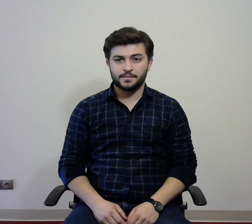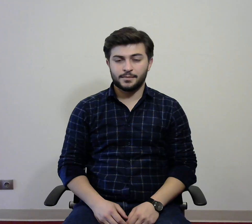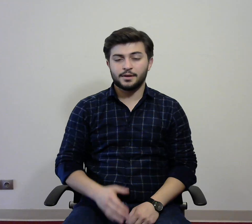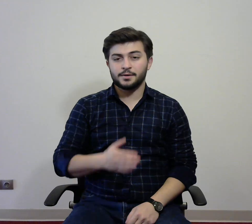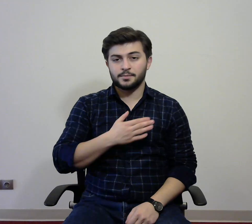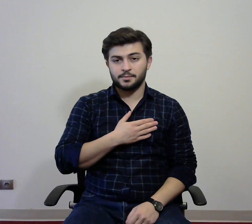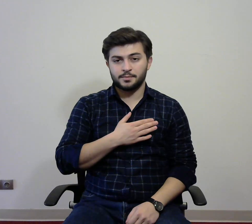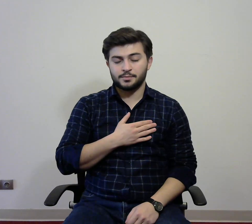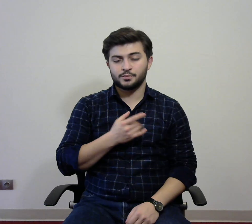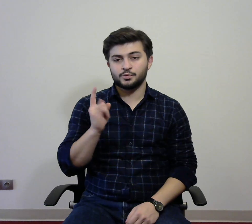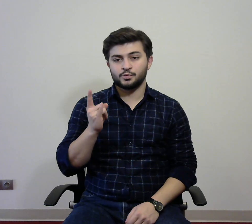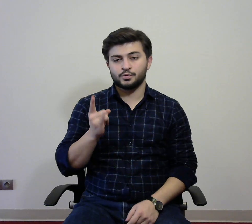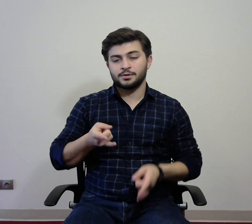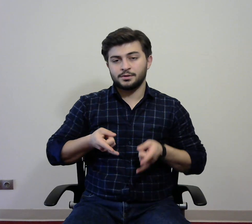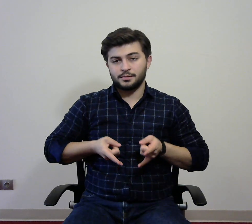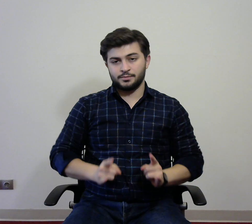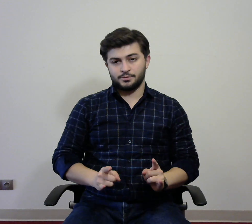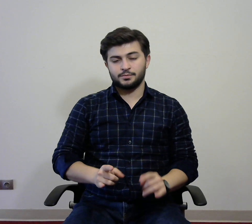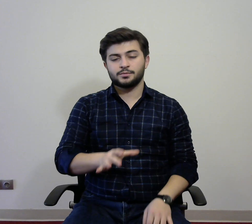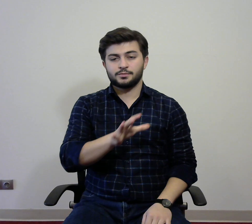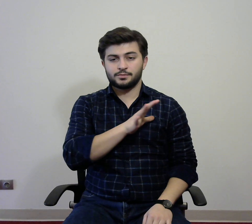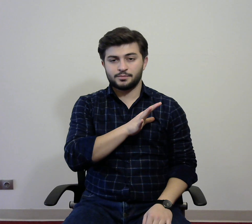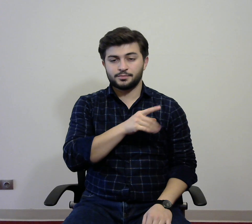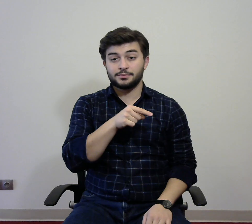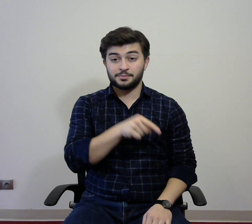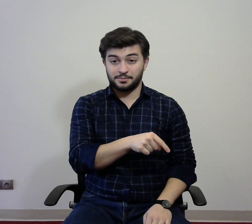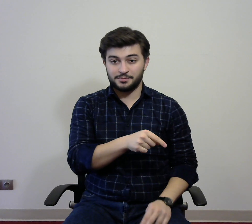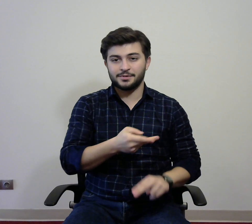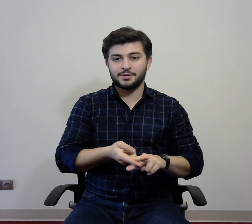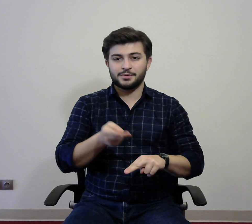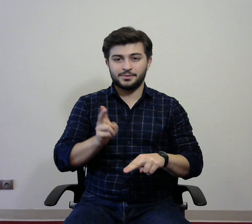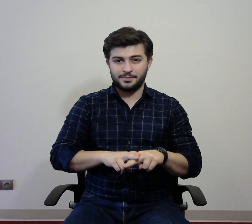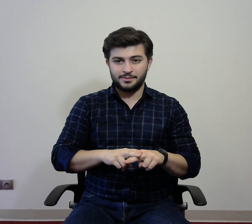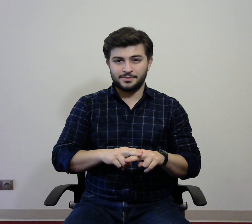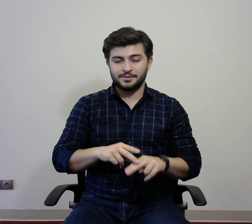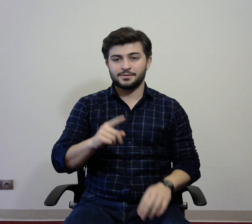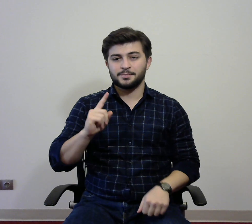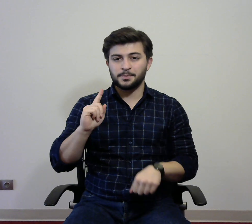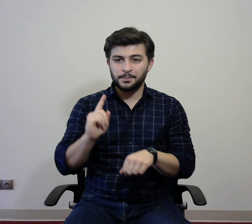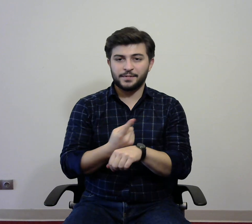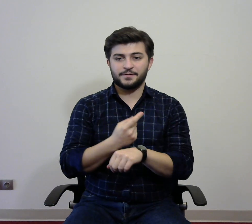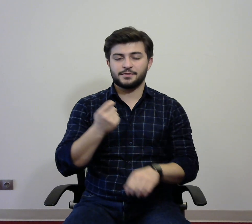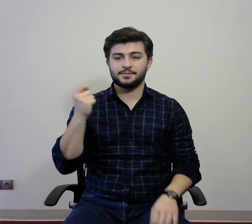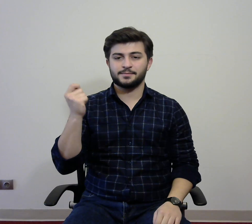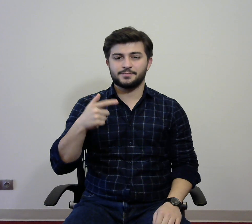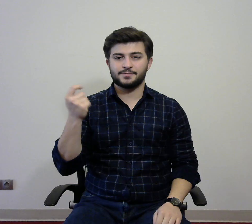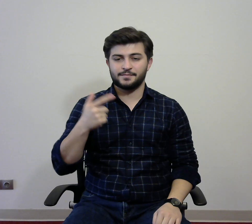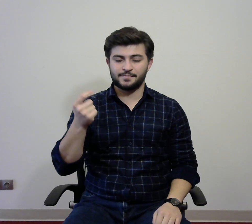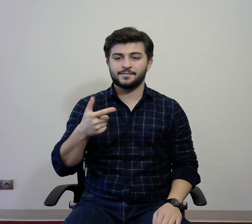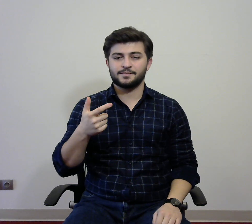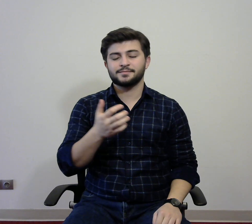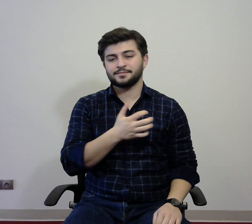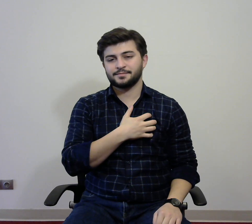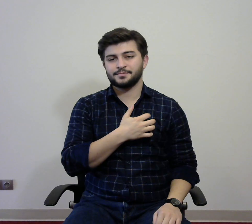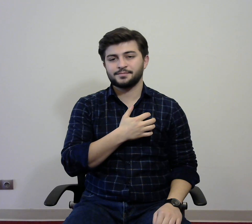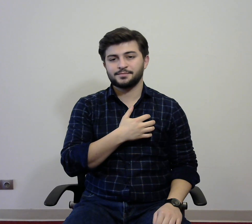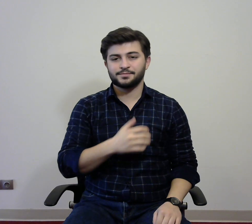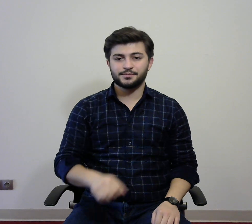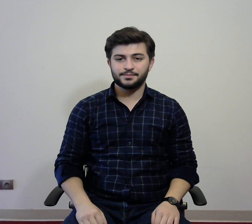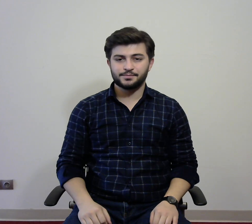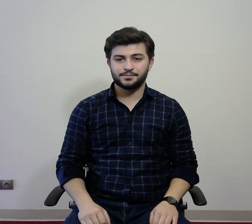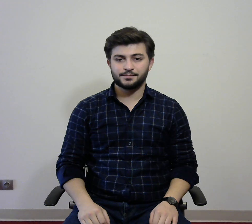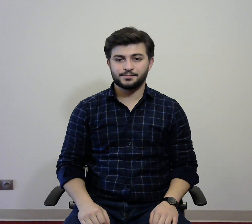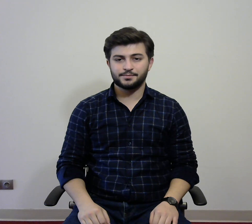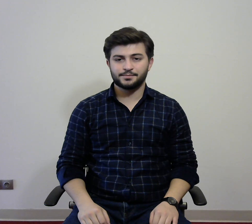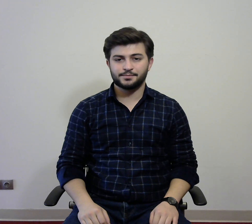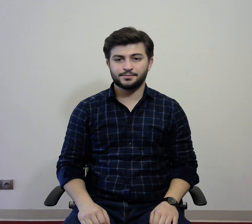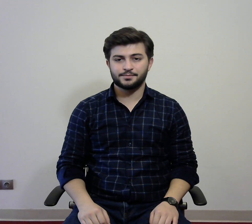Mənim uşağım anadan olub, ona görə birdəfəlik müavinət almaq istəyirəm